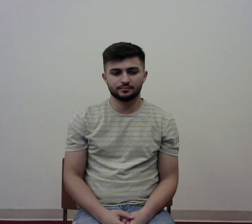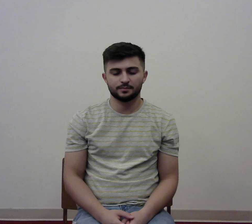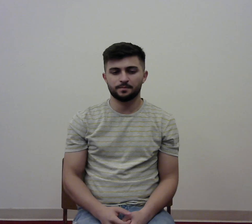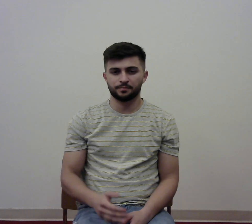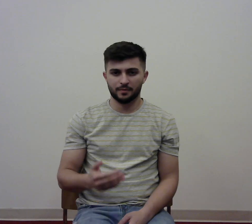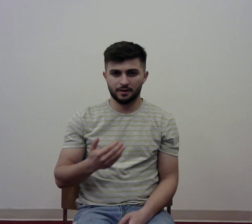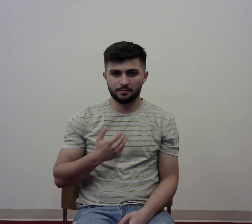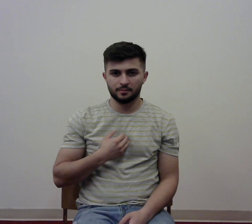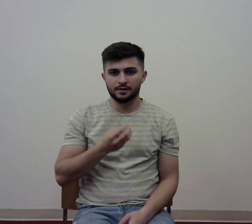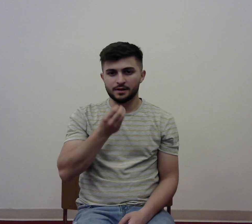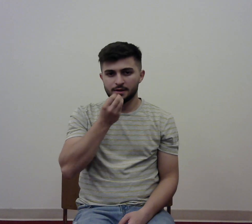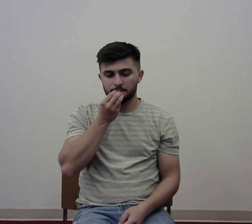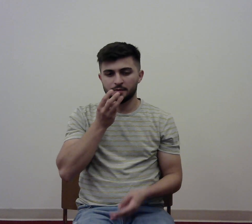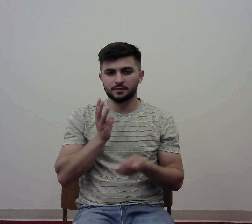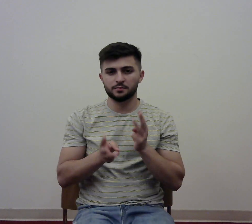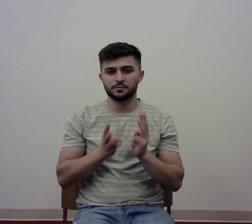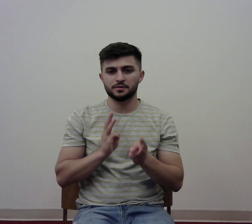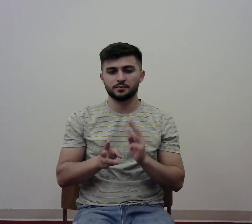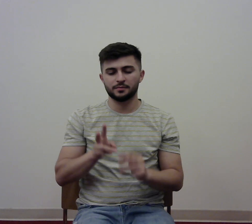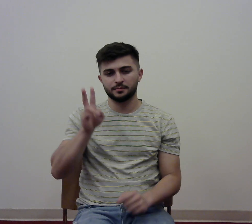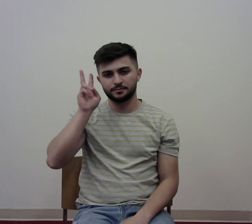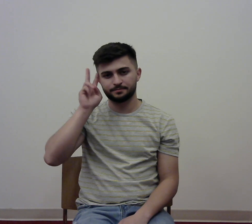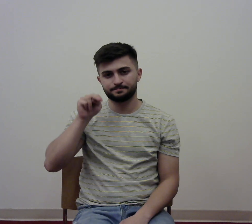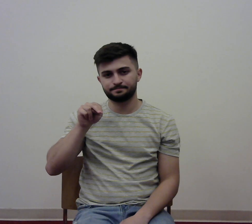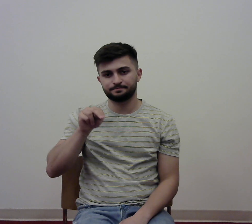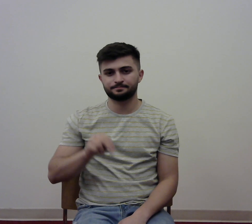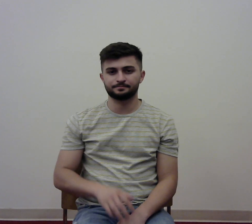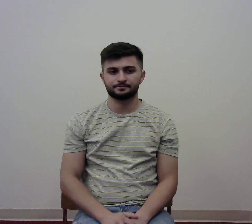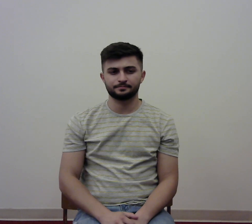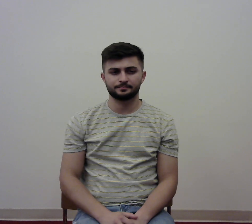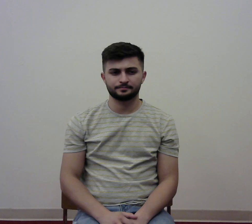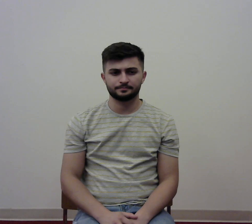Mən yemək bişirməyi bacarmıram